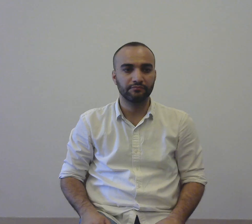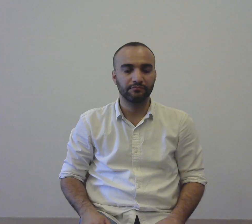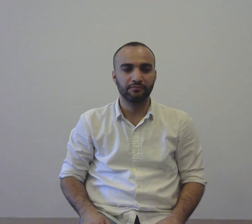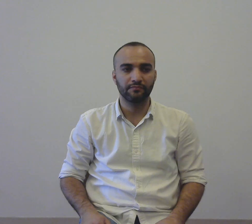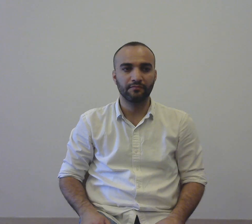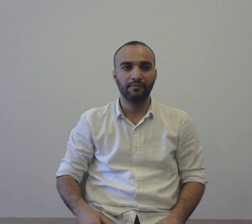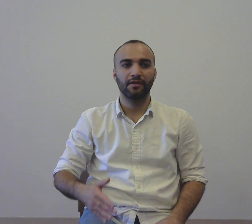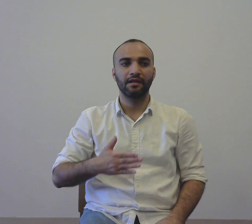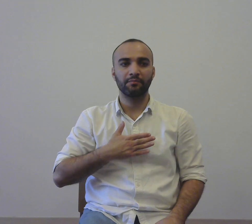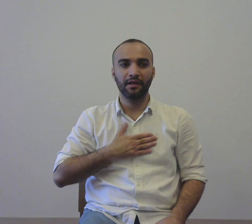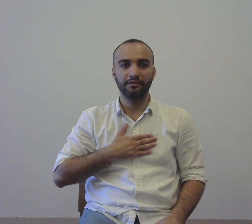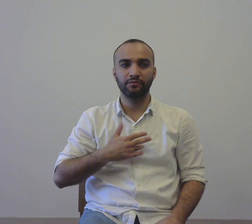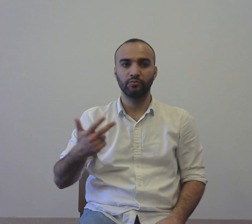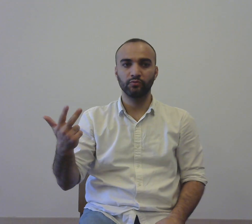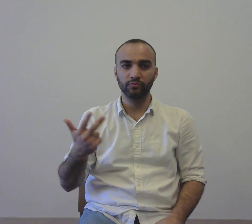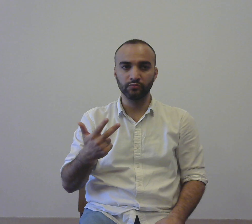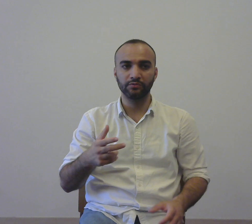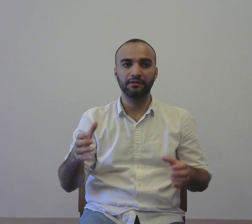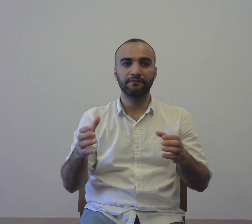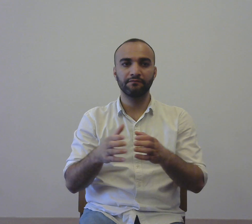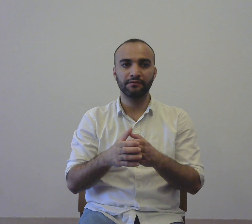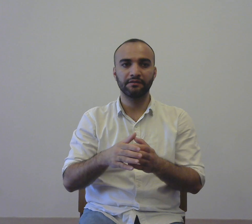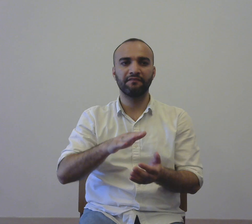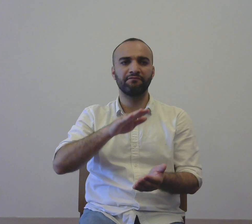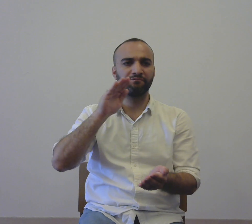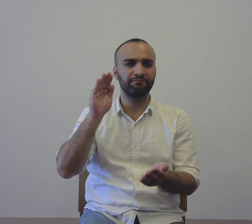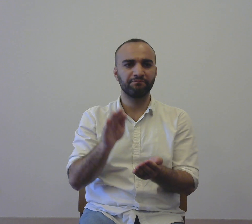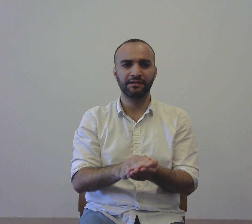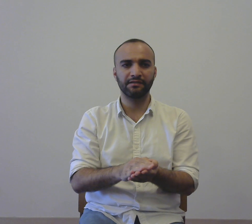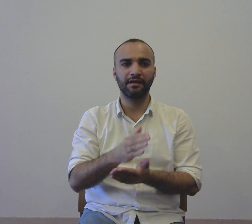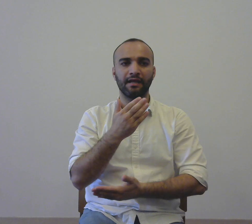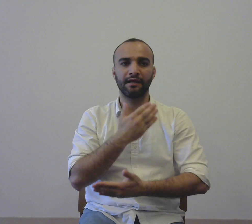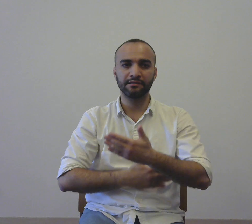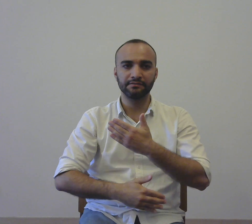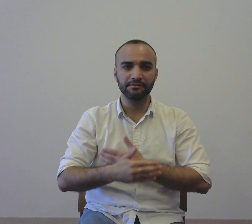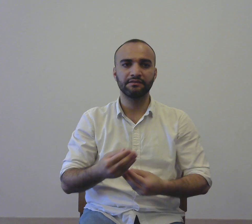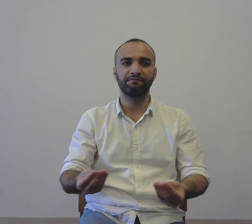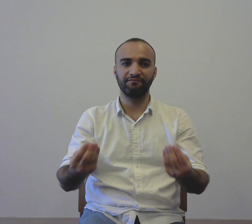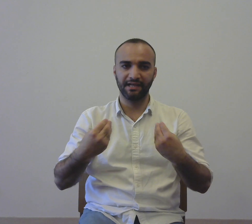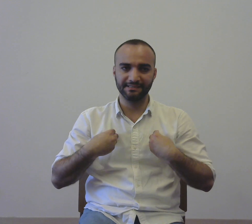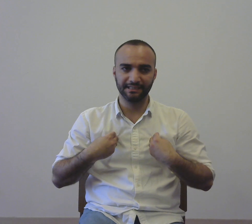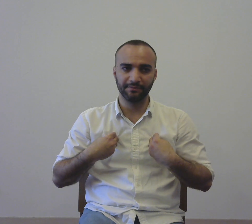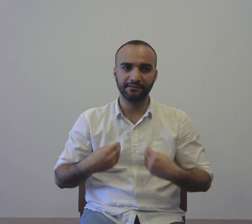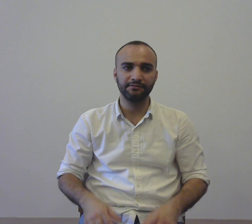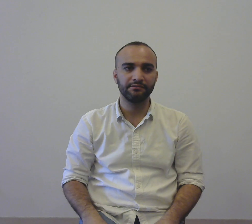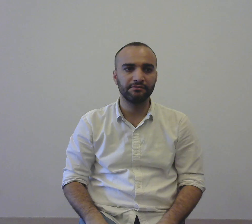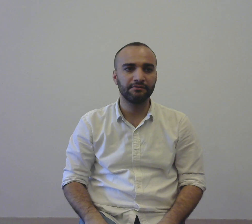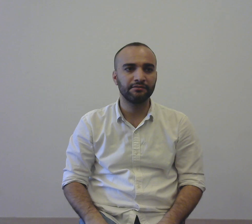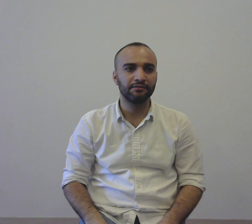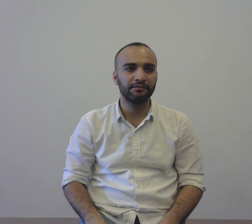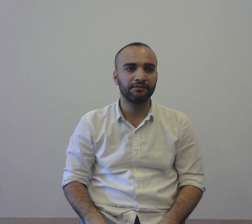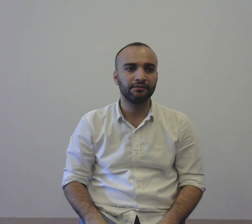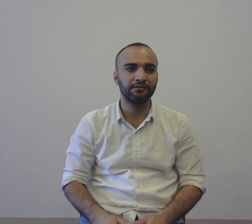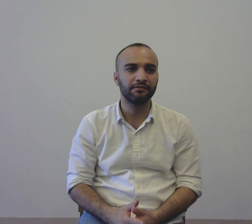Mənə III dərəcə müddətsiz əlillik verilib